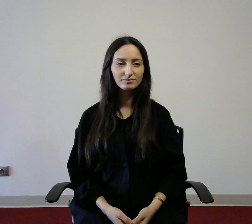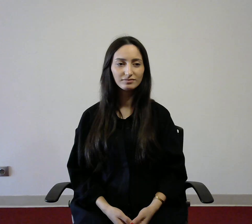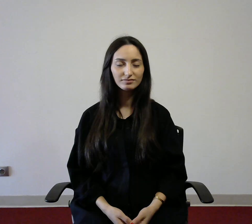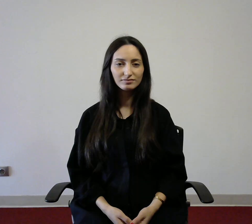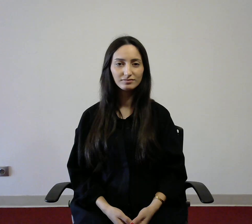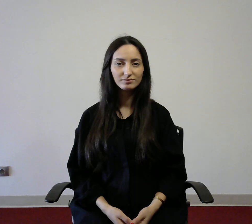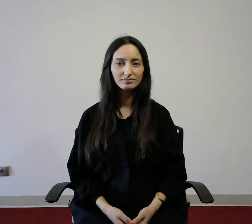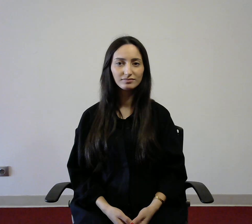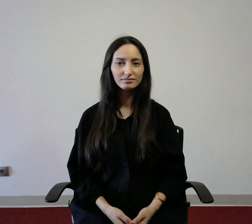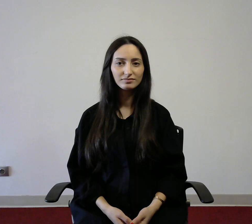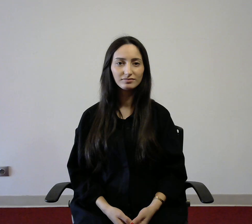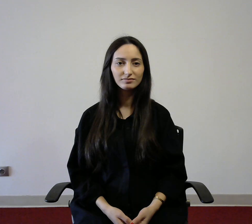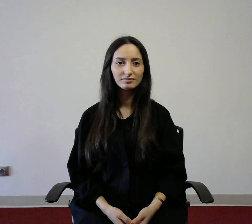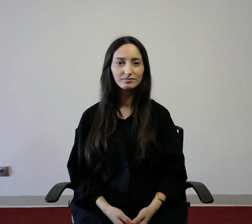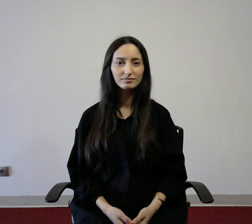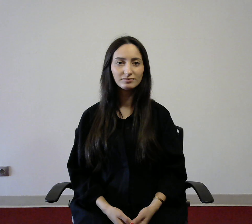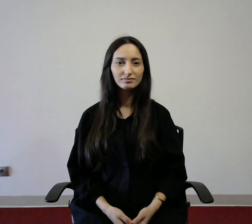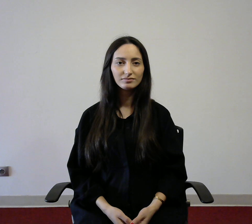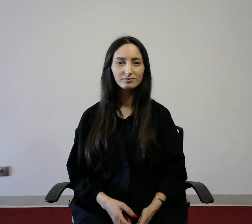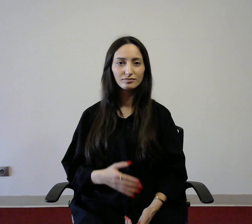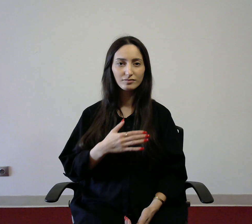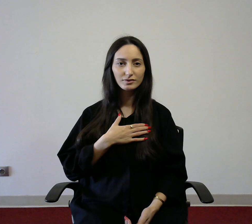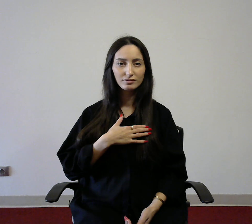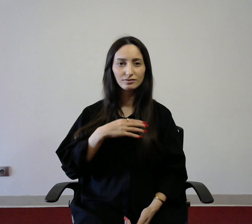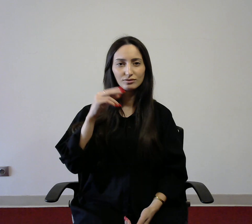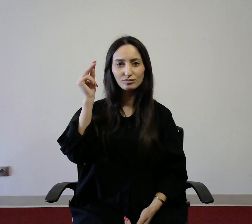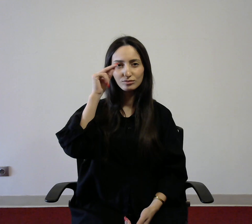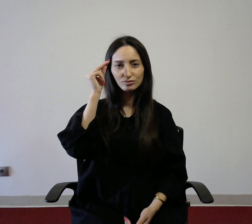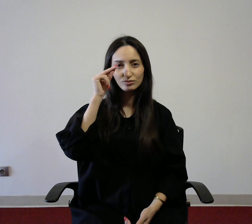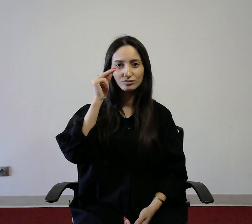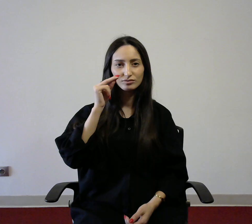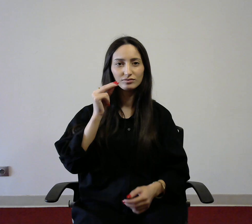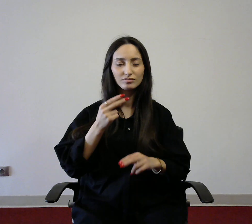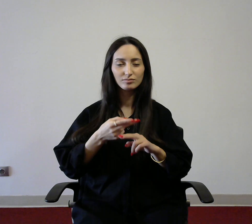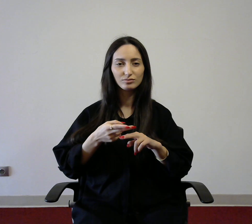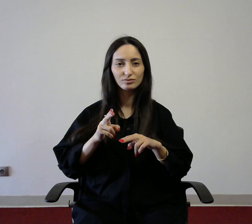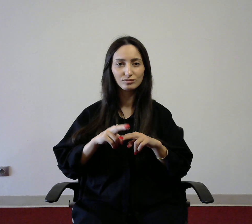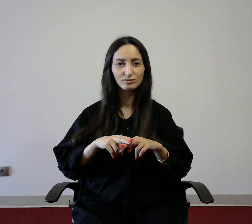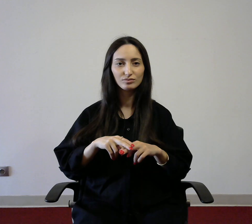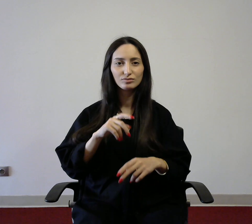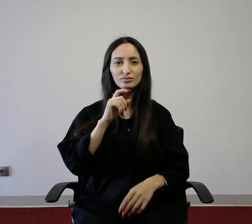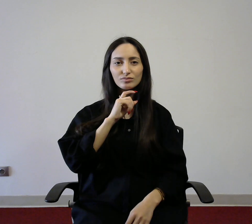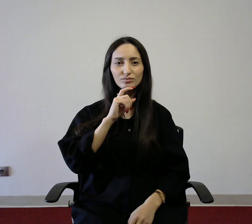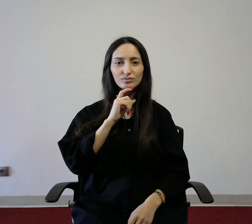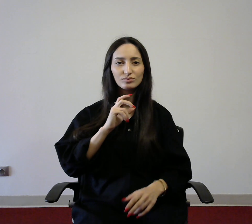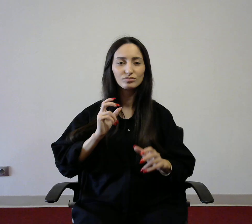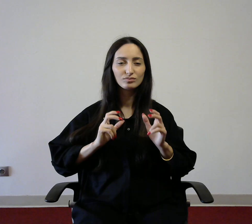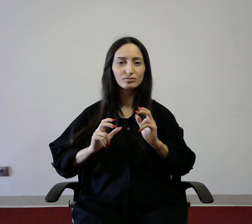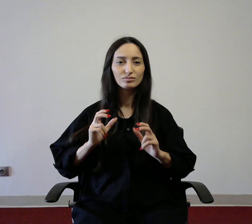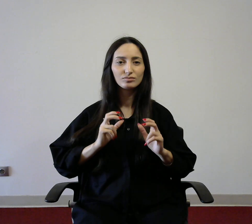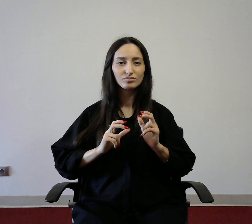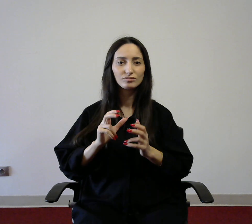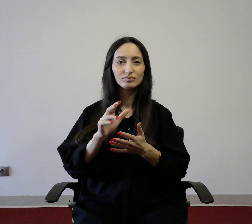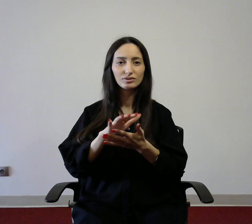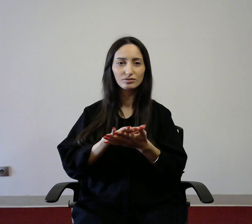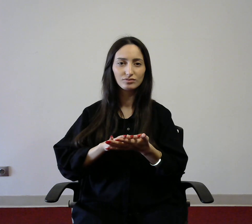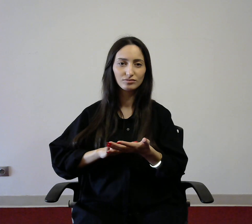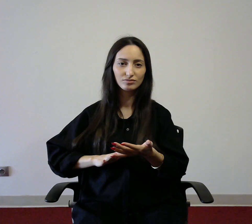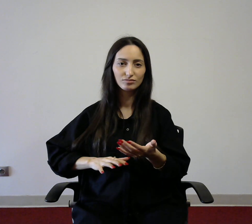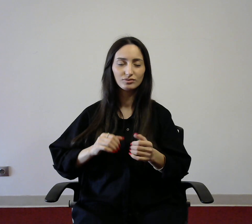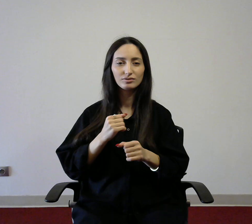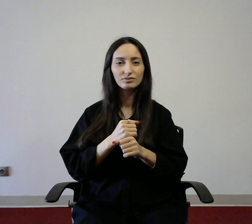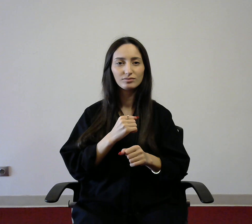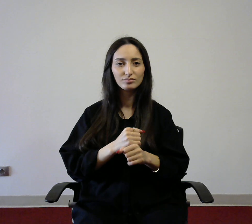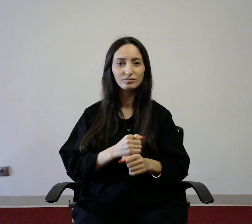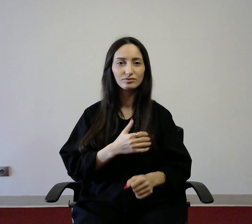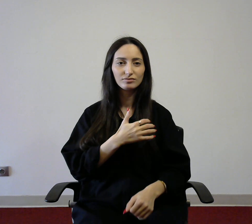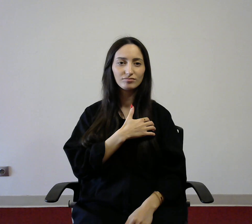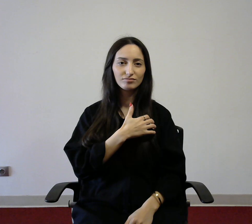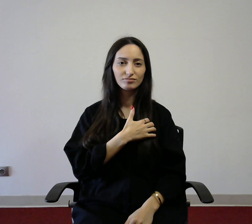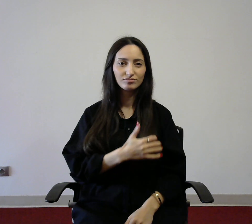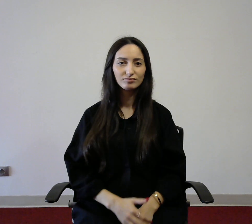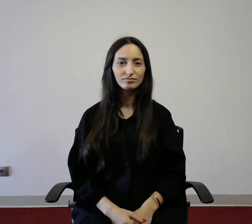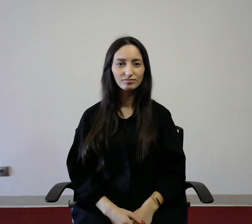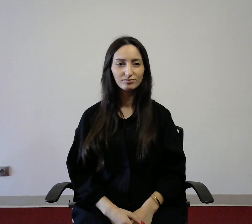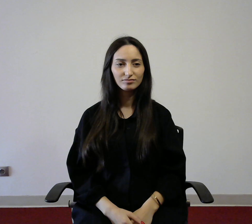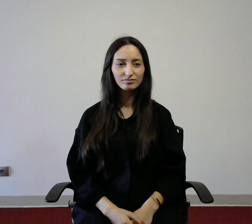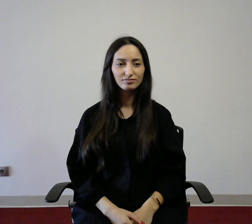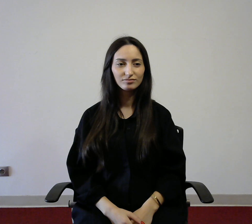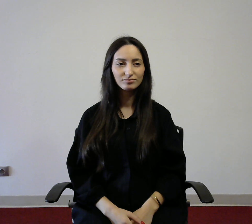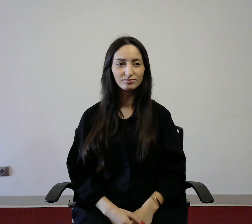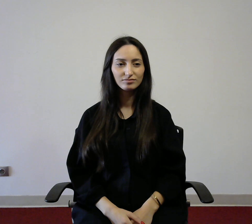Mən təhsilimi bu universitetdə davam etmək istəyirəm